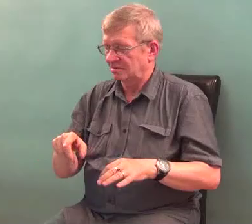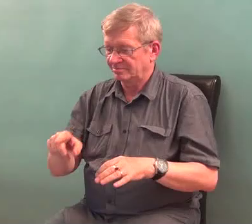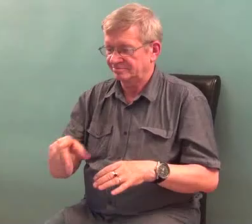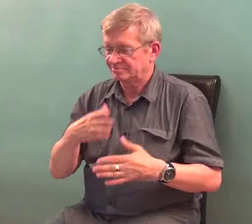Nie mam.